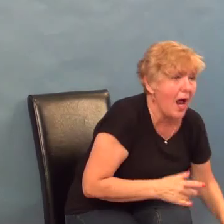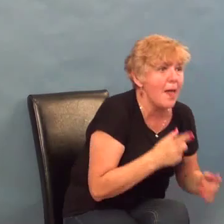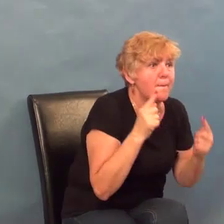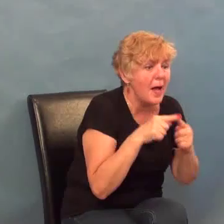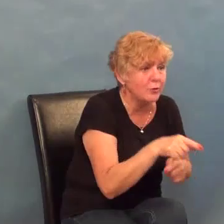Zawsze we wtorki.